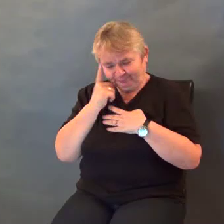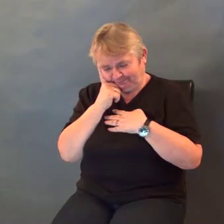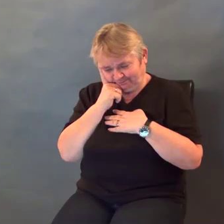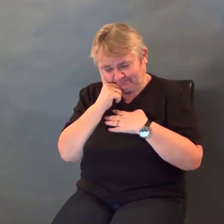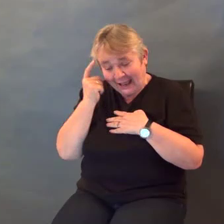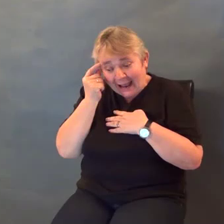Myślę...